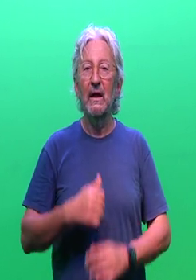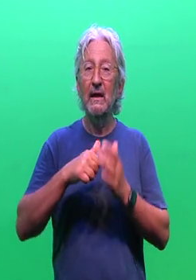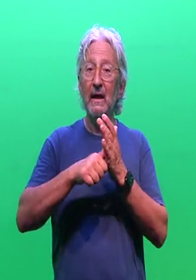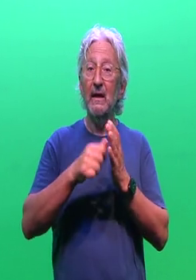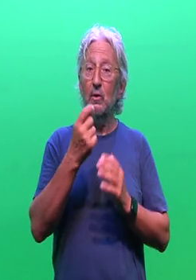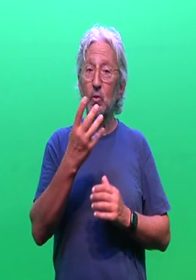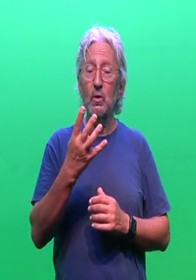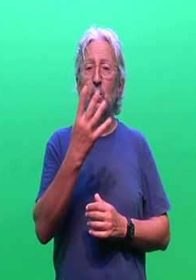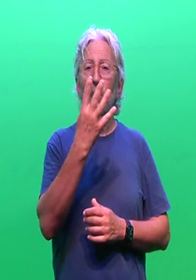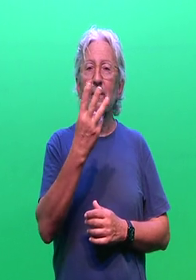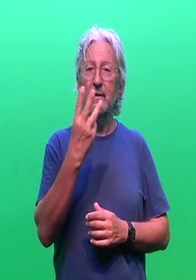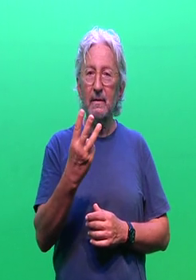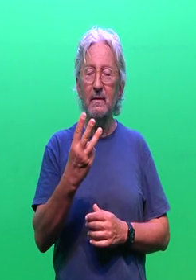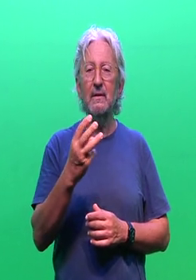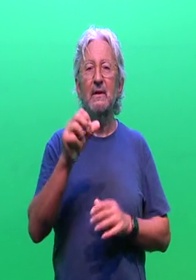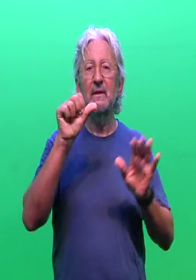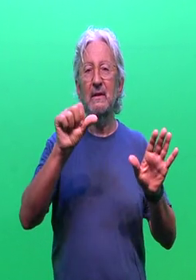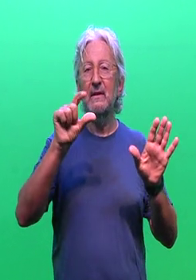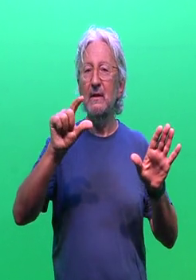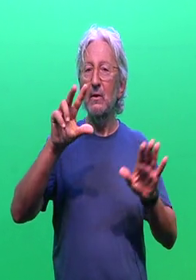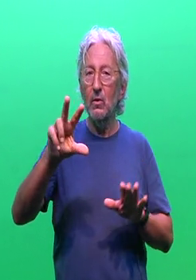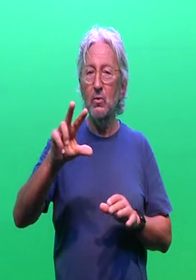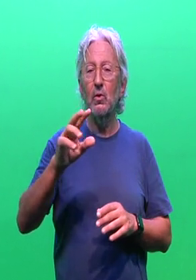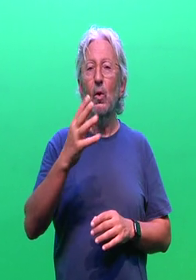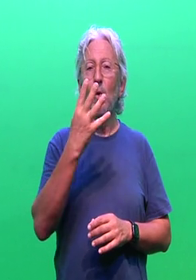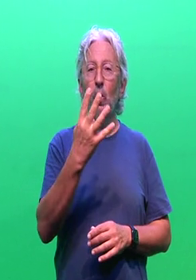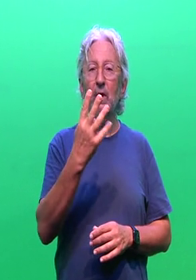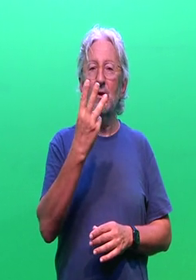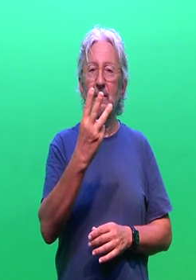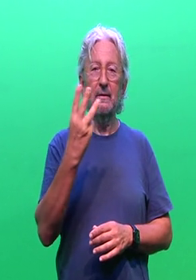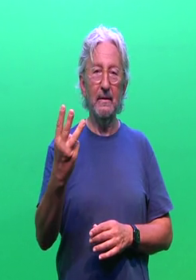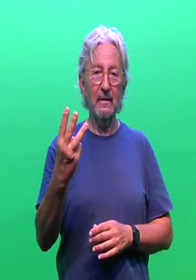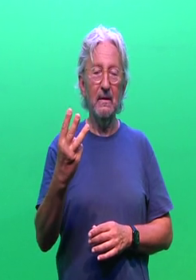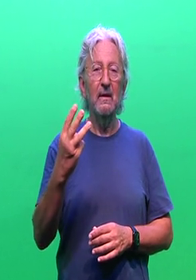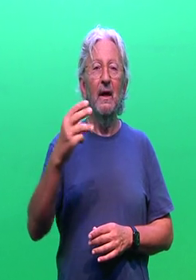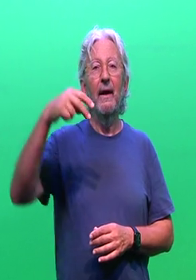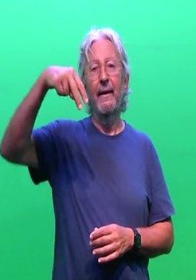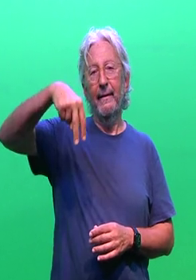El meu número de DNI és el quaranta-tres, sis-cents vuit, quaranta-tres, tres, lletra ena.